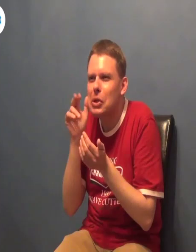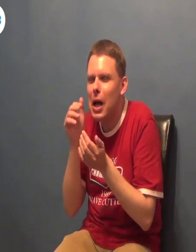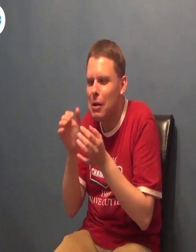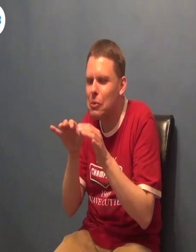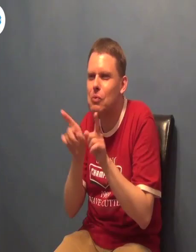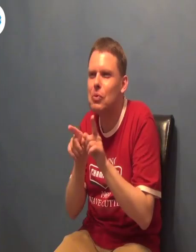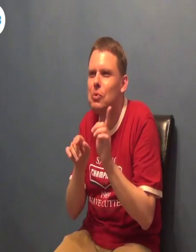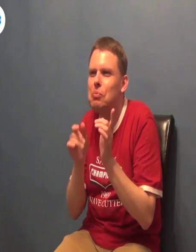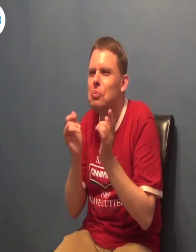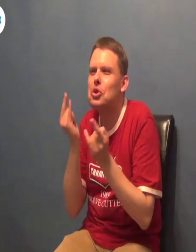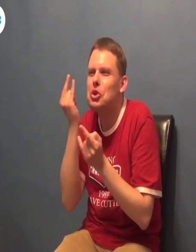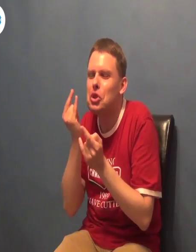To są dzieci.